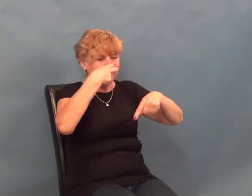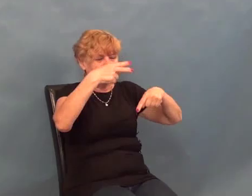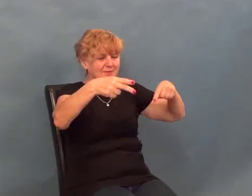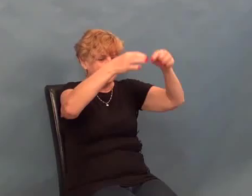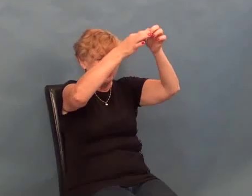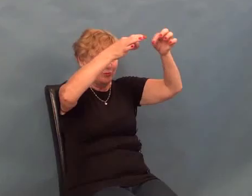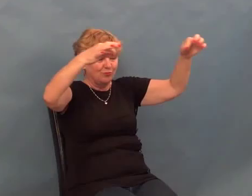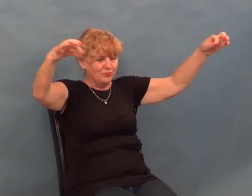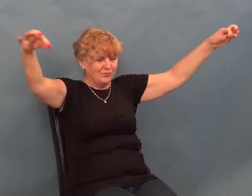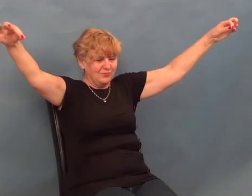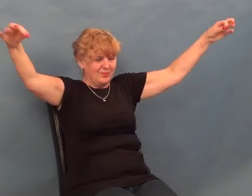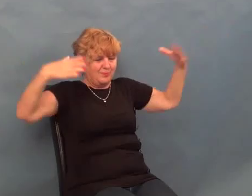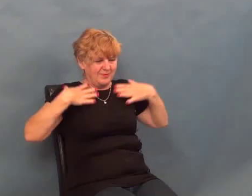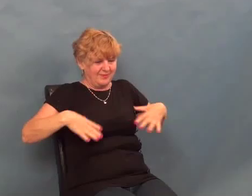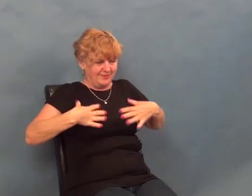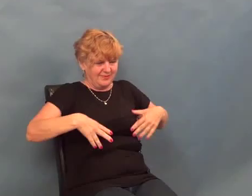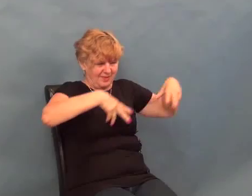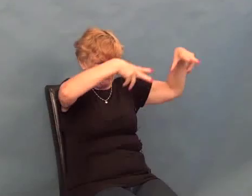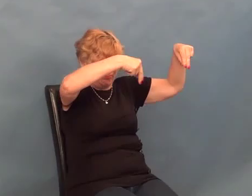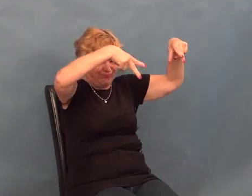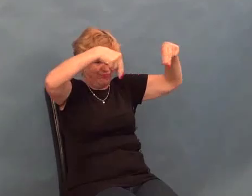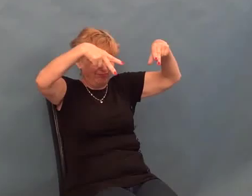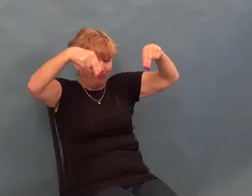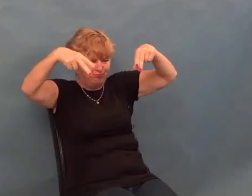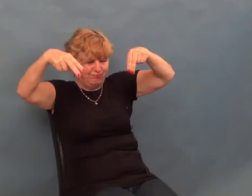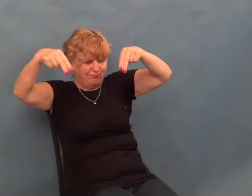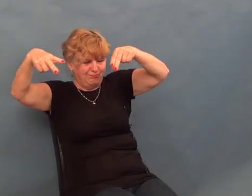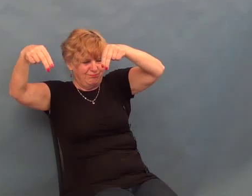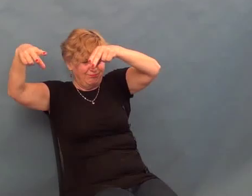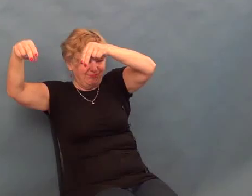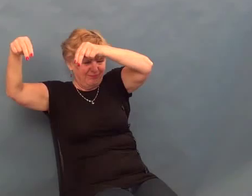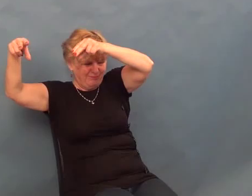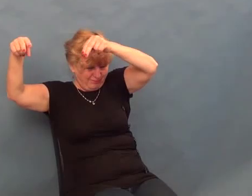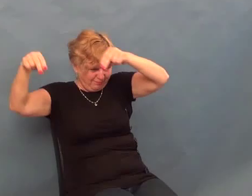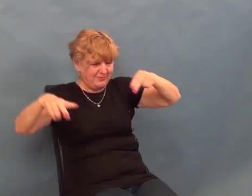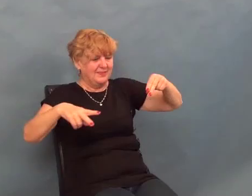Widzi ubrania rozwieszone na sznurze.